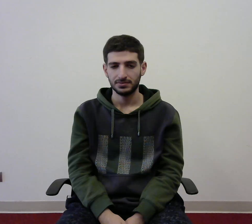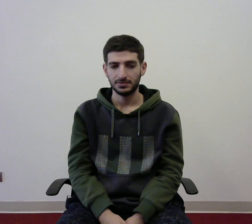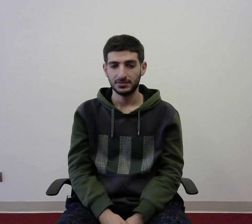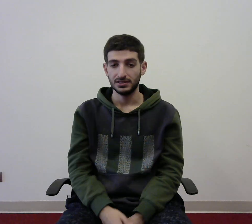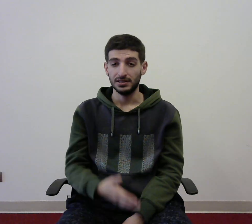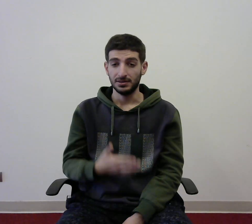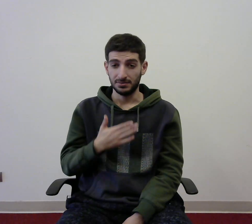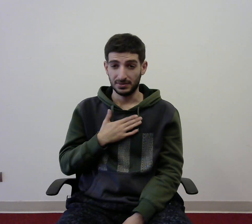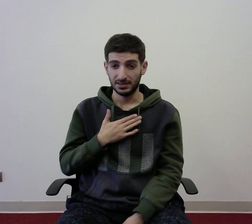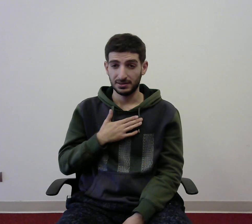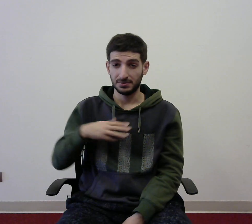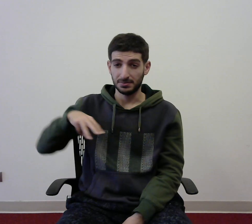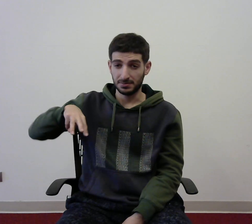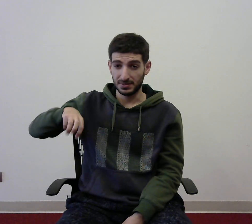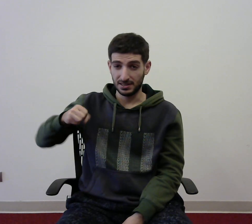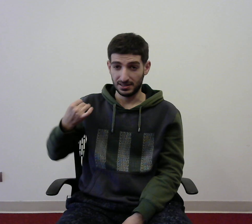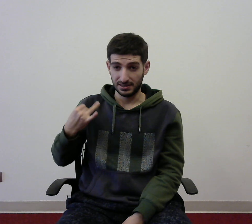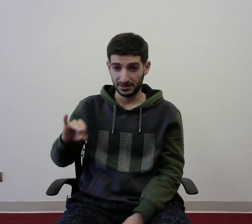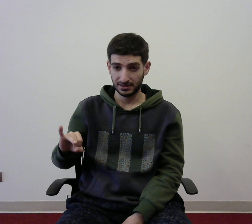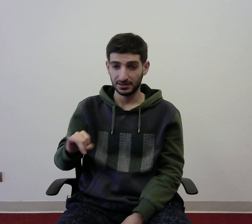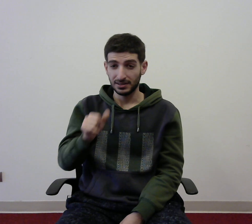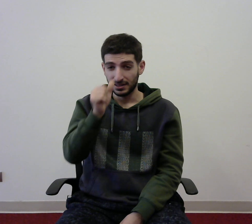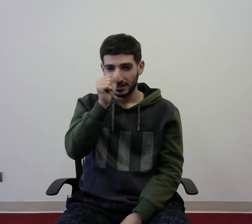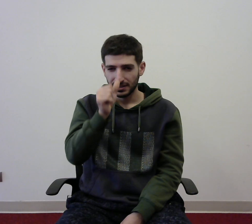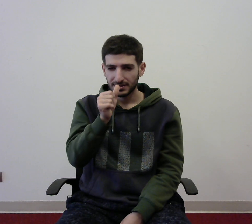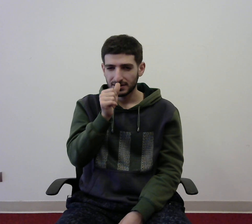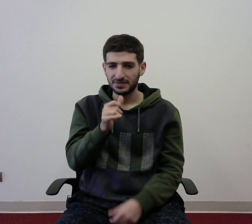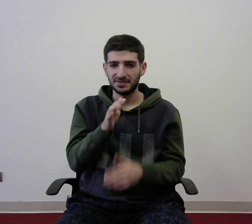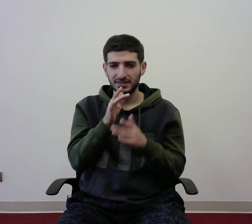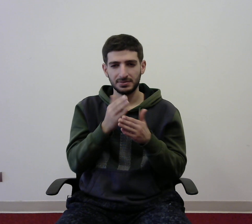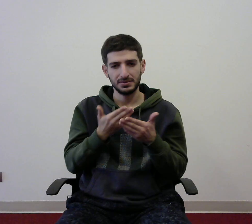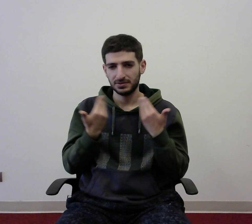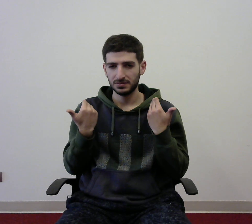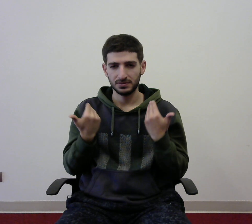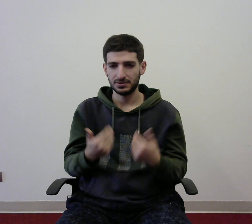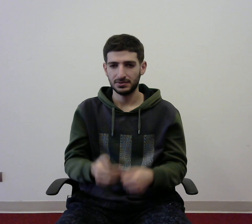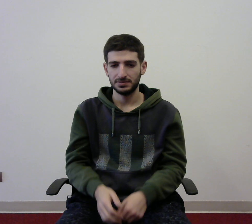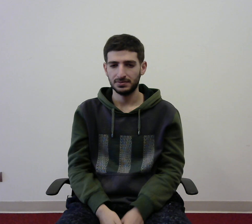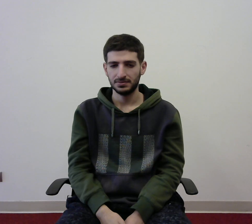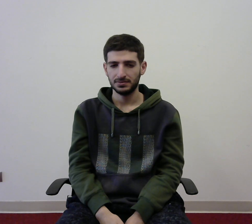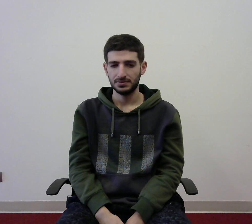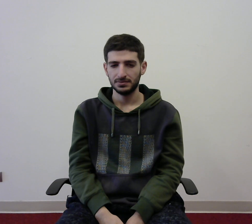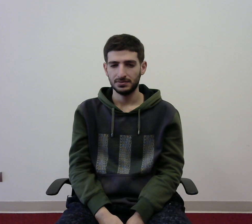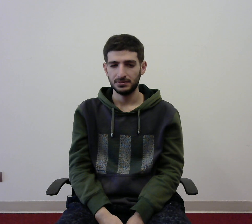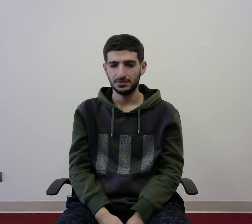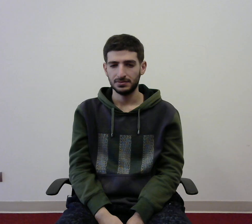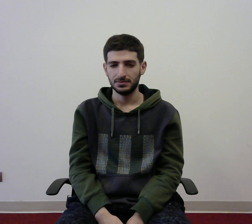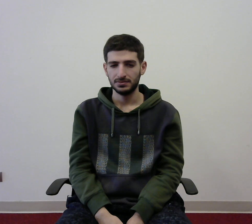Mənim may ayında vaxtım yoxdur